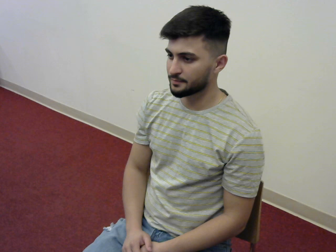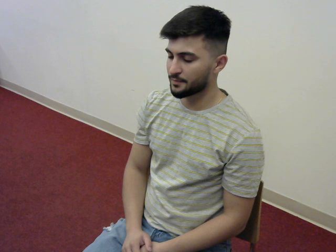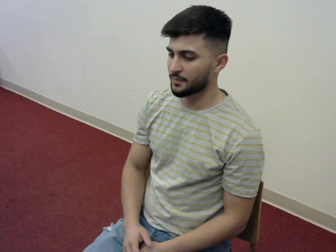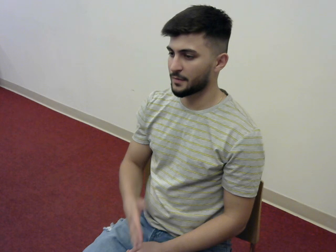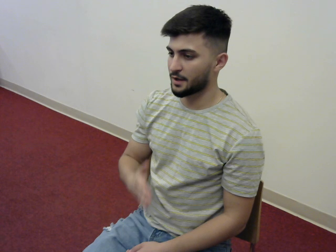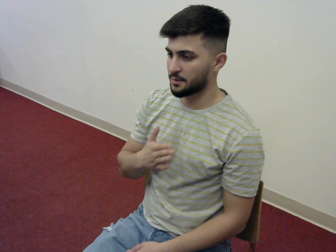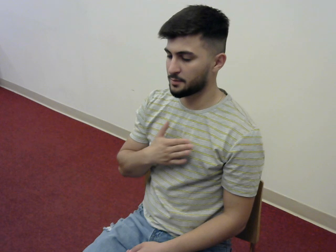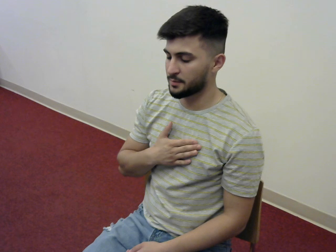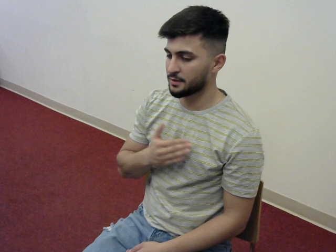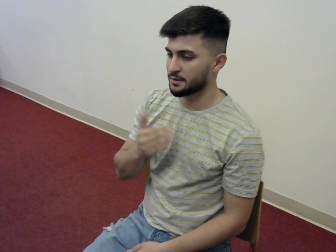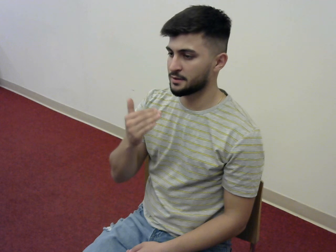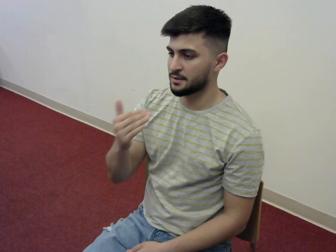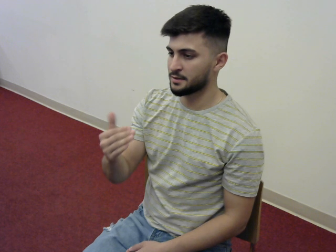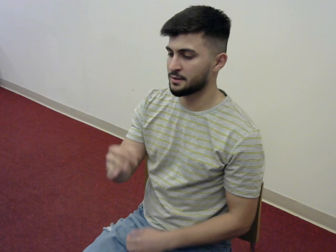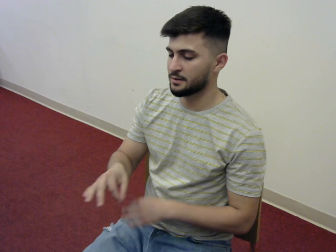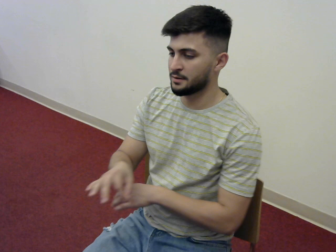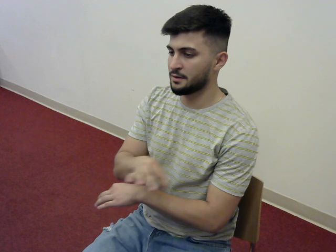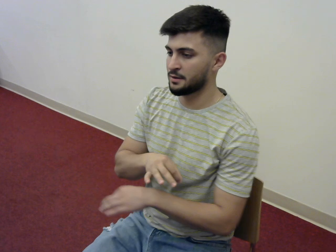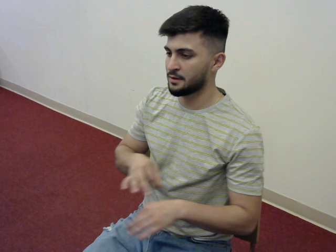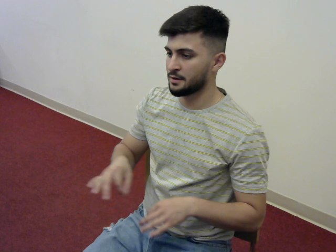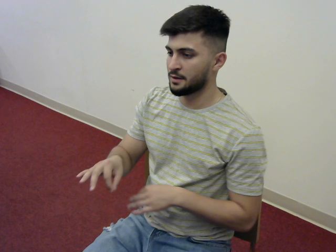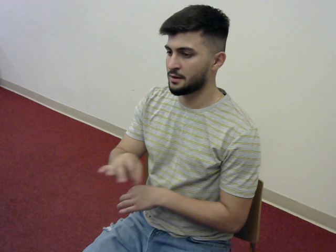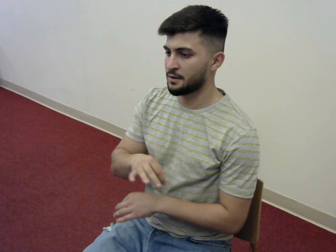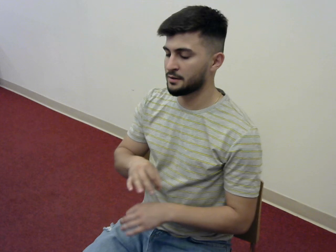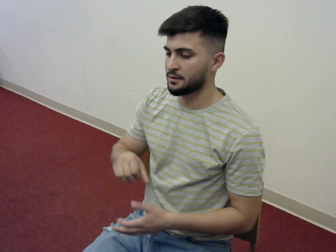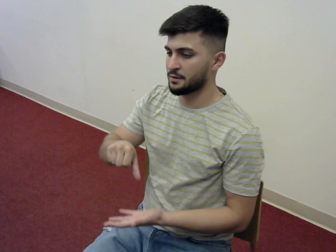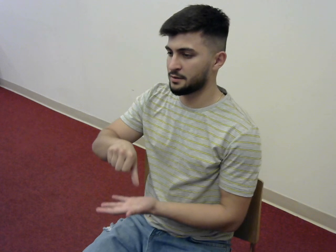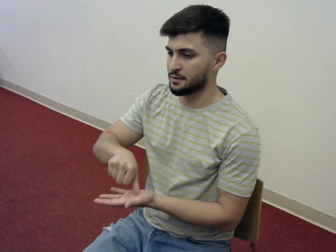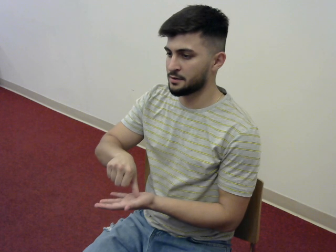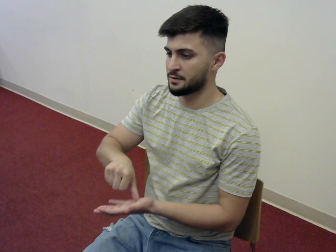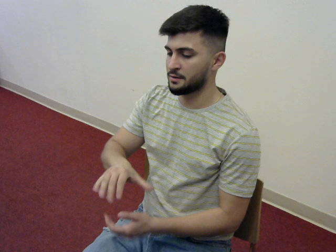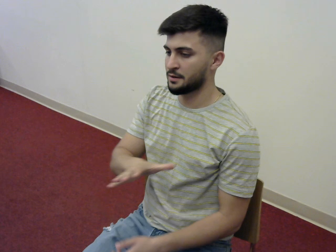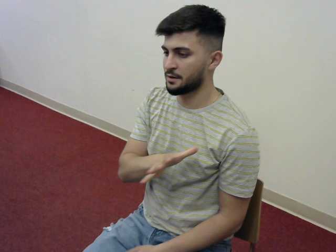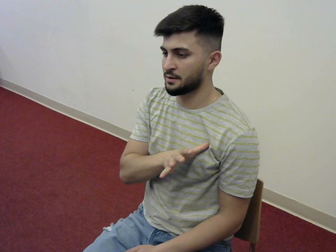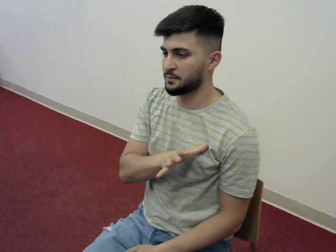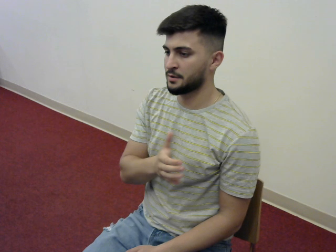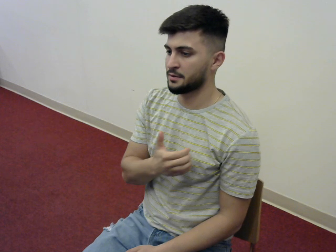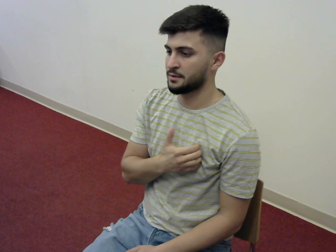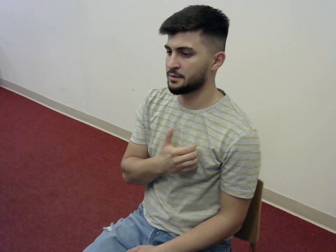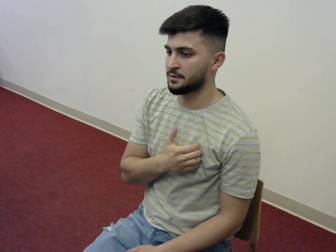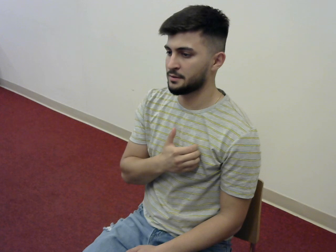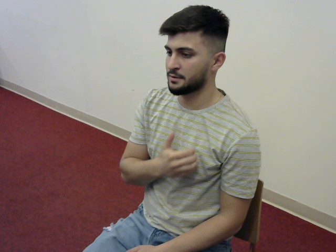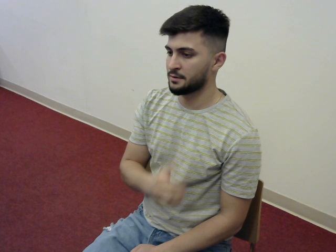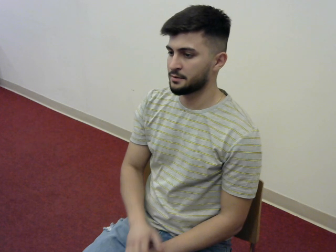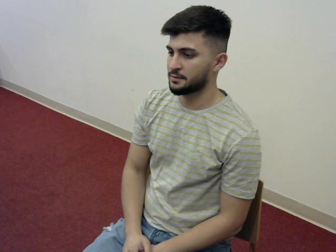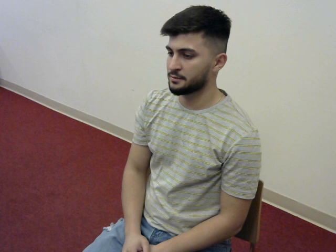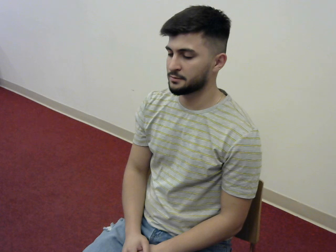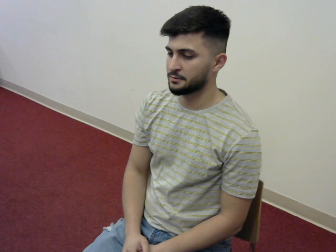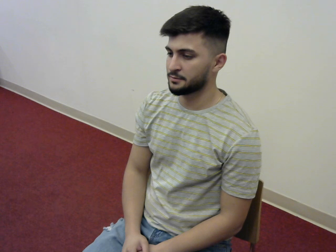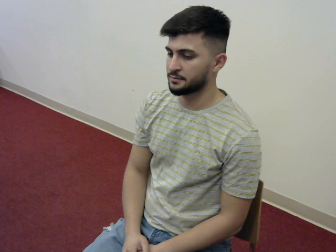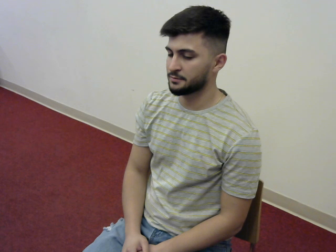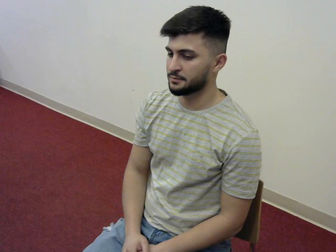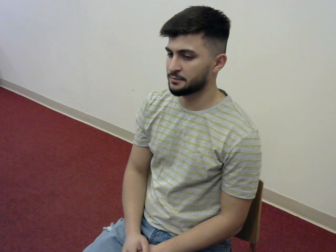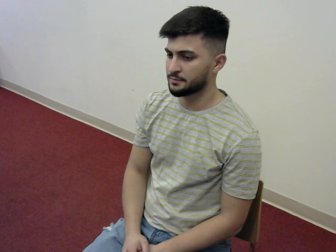Mən sizin layihədə iştirak etmək istərdim